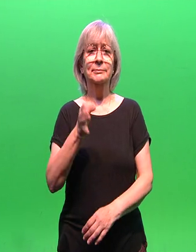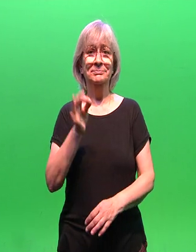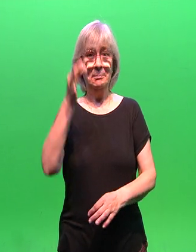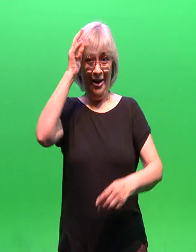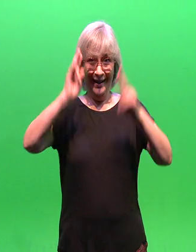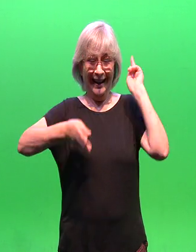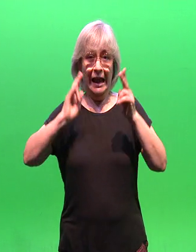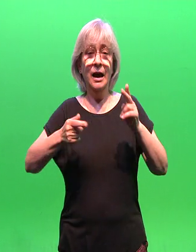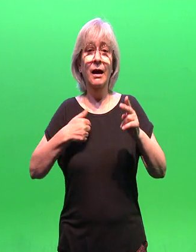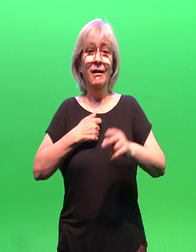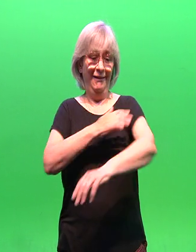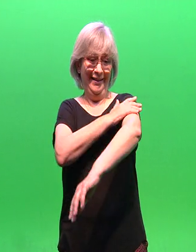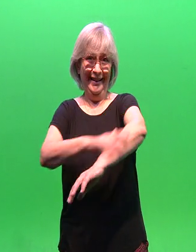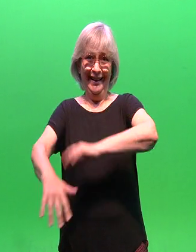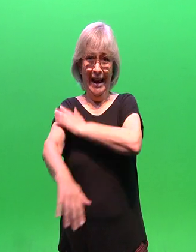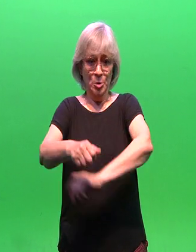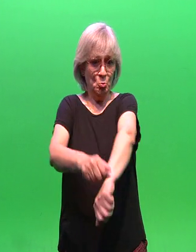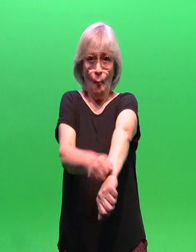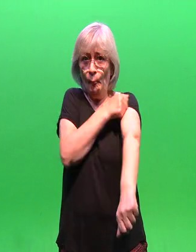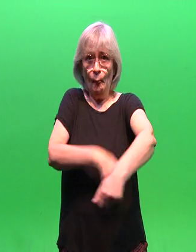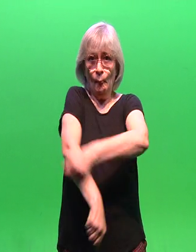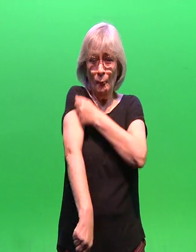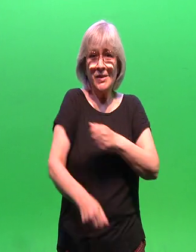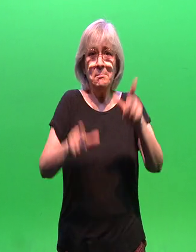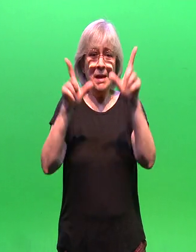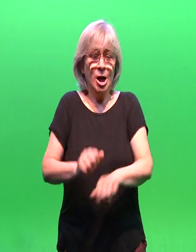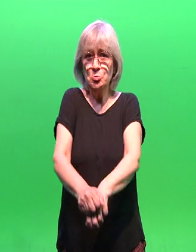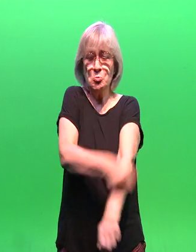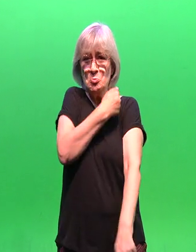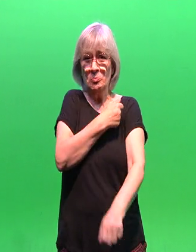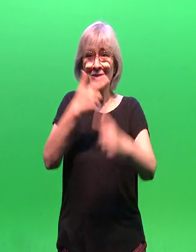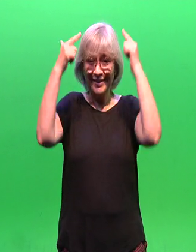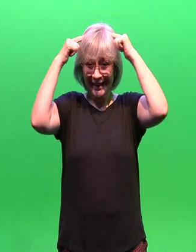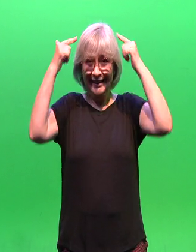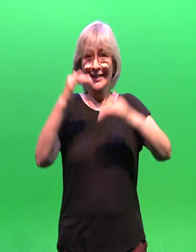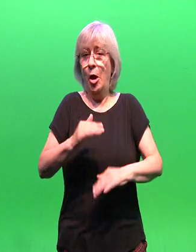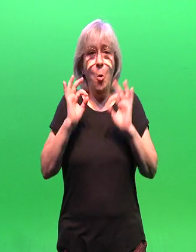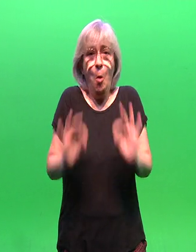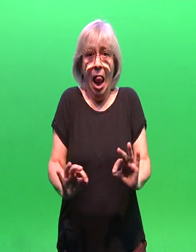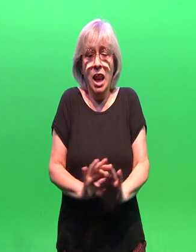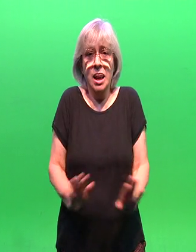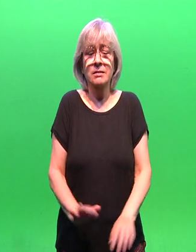Sí, em cauen els cabells del cap. Tinc els braços i les cames sense pèls, però del cap estic igual.